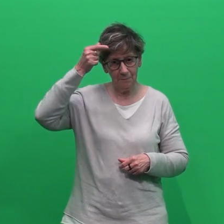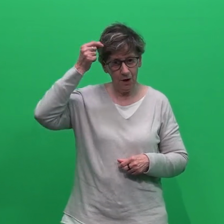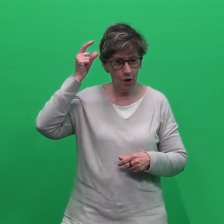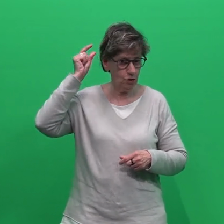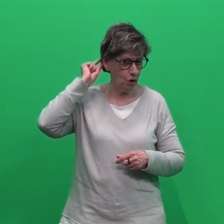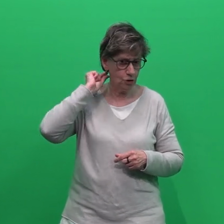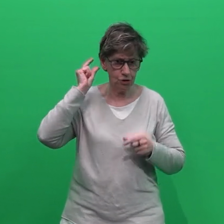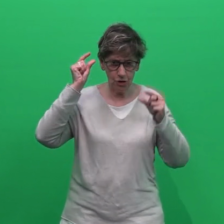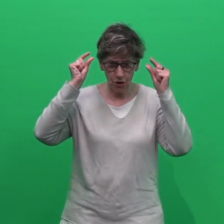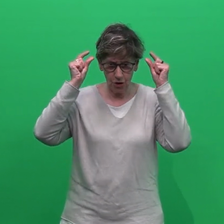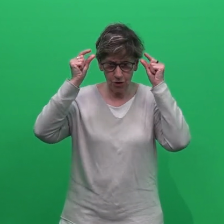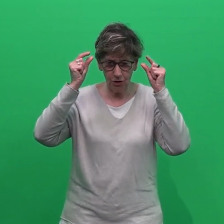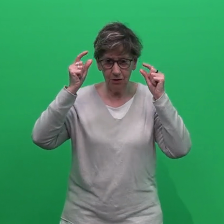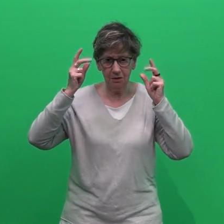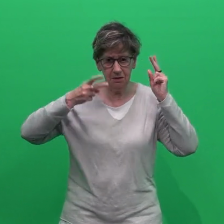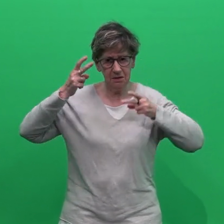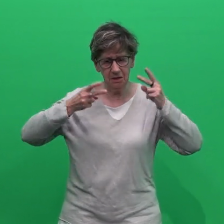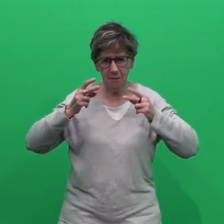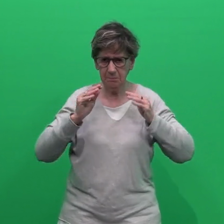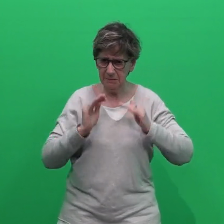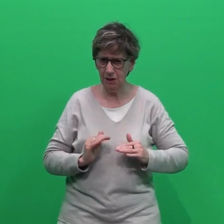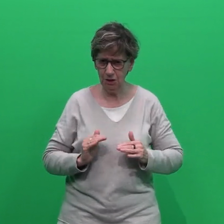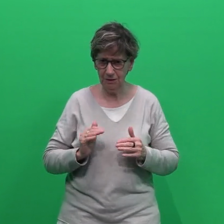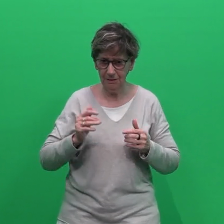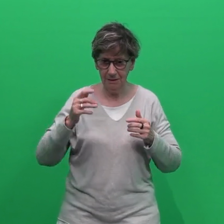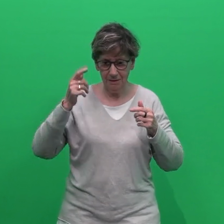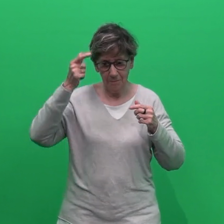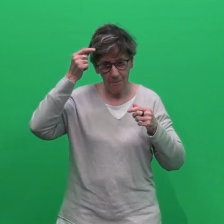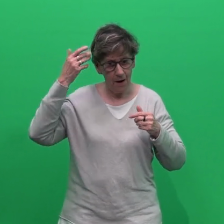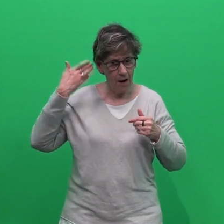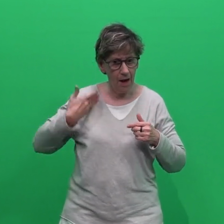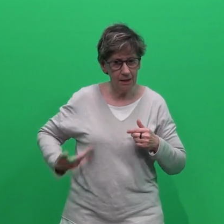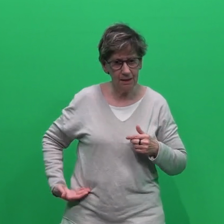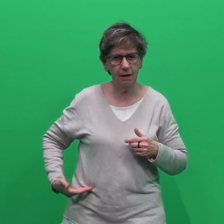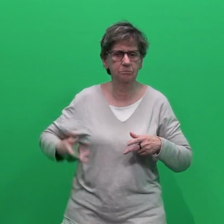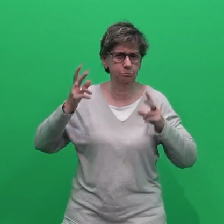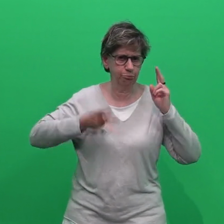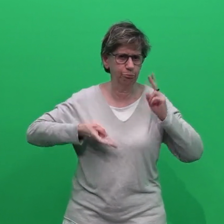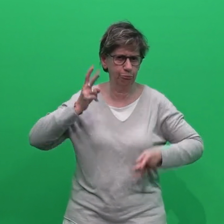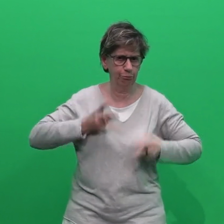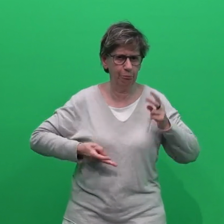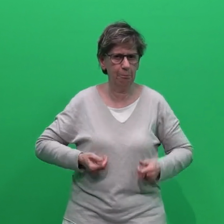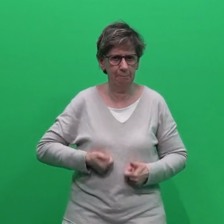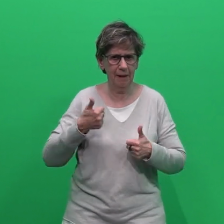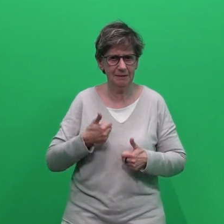Quan porto els cabells curts em cauen menys,  però quan els tinc llargs em cauen més.